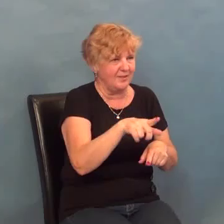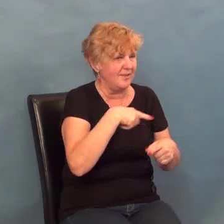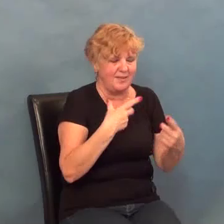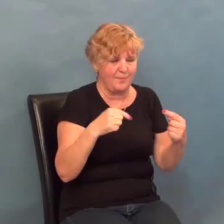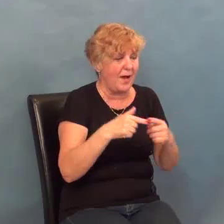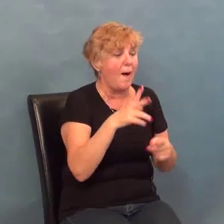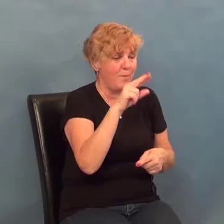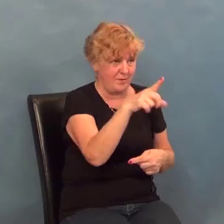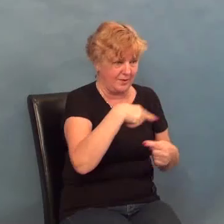W poniedziałek nam pasuje.